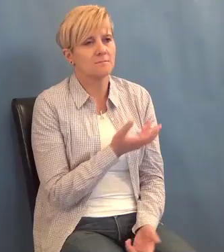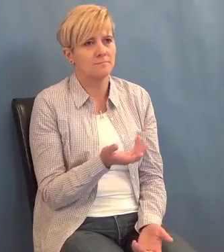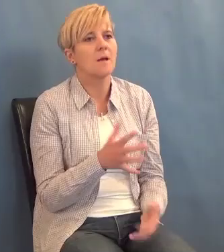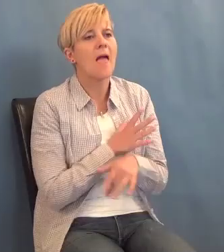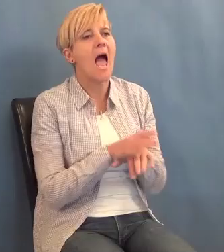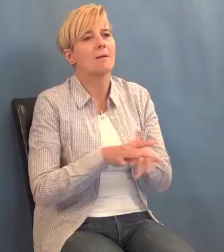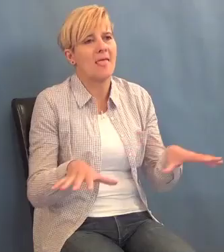Prywatnie tak.